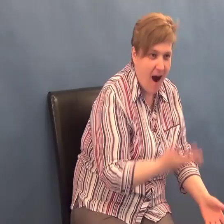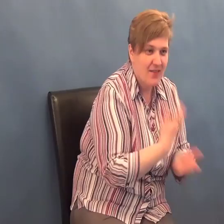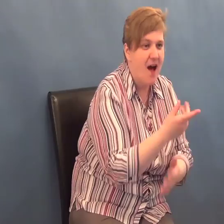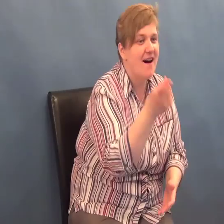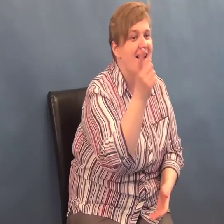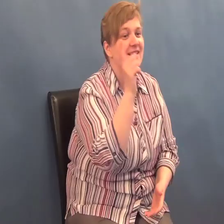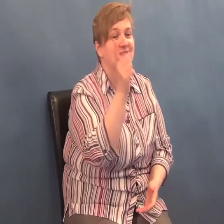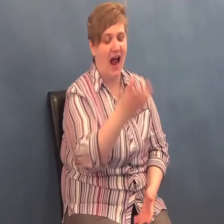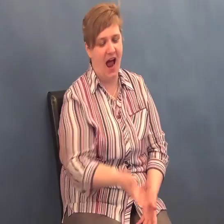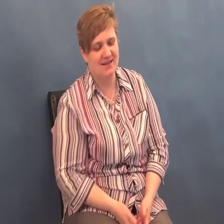Dlatego jest zakaz.